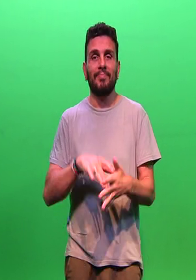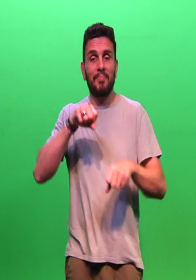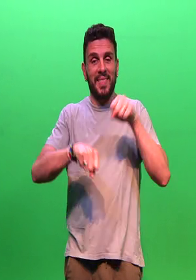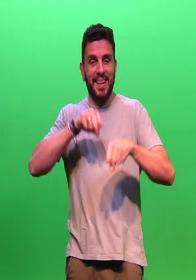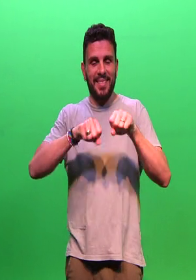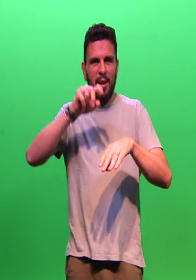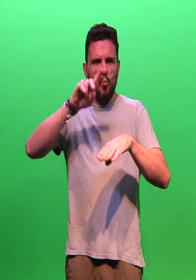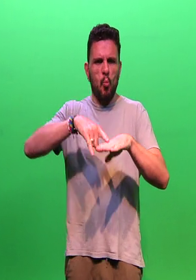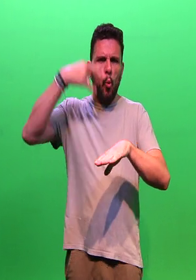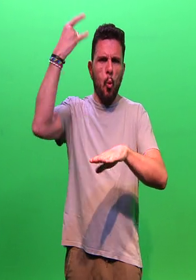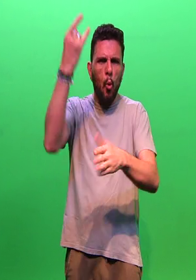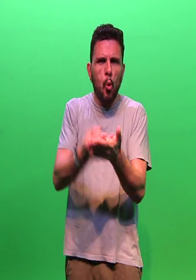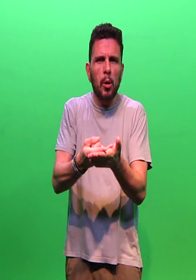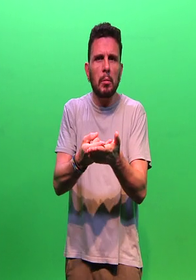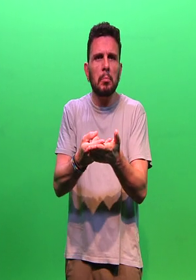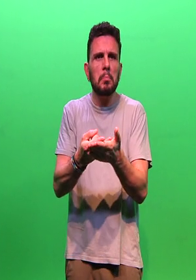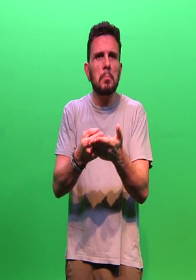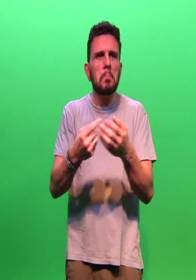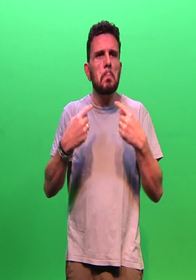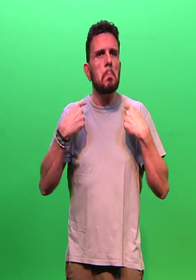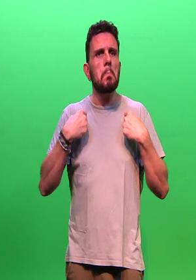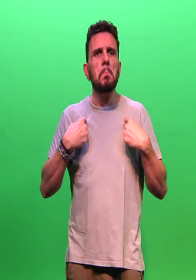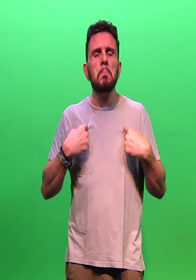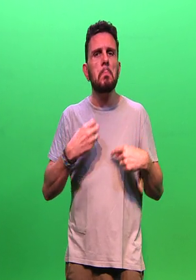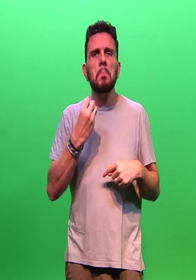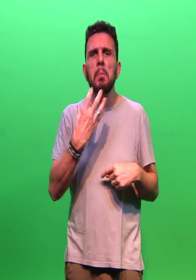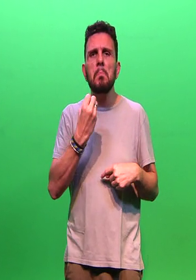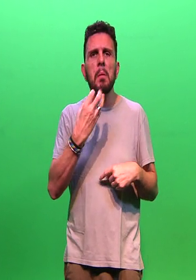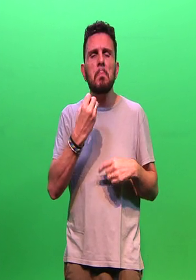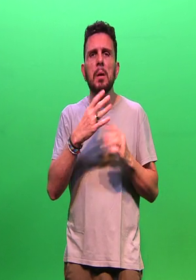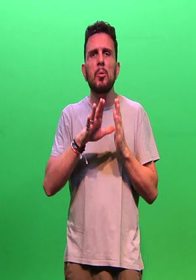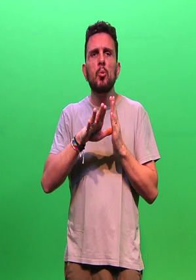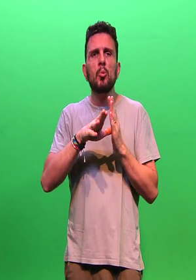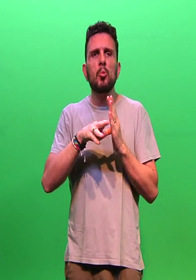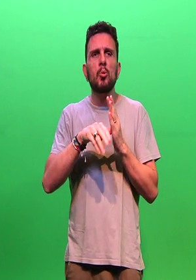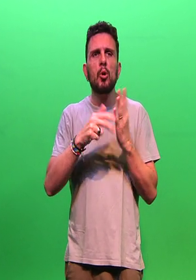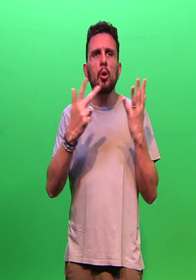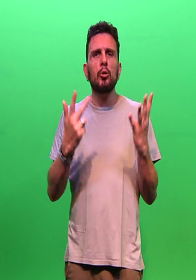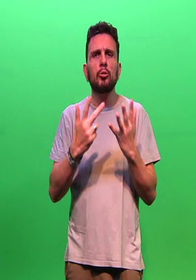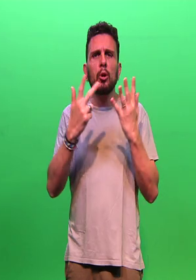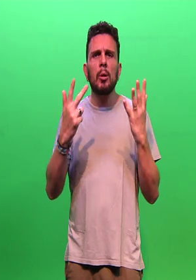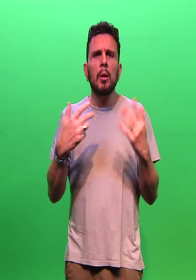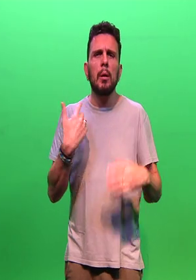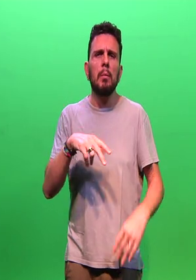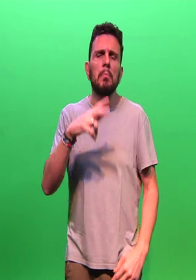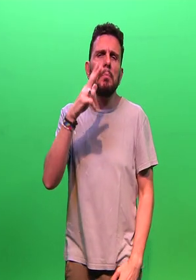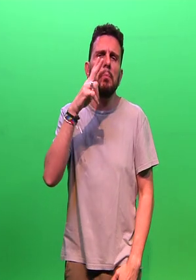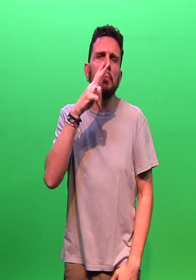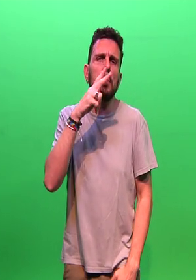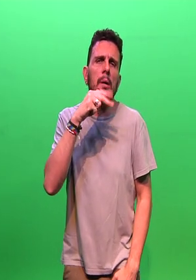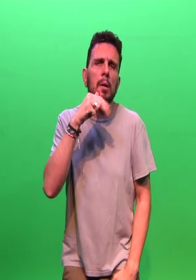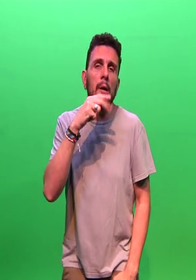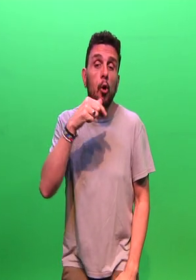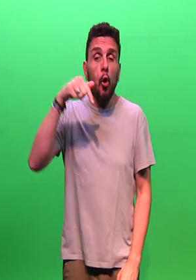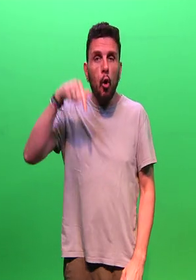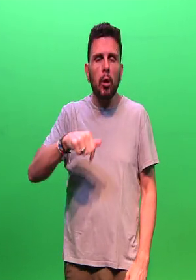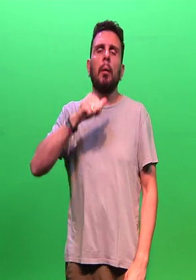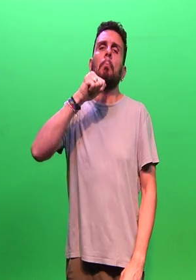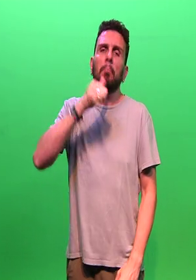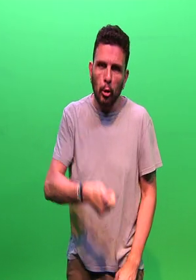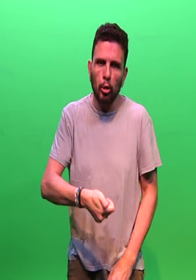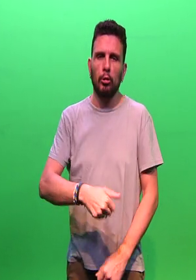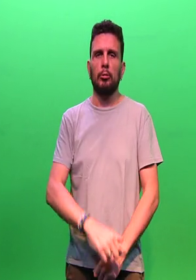Anava amb bicicleta i vaig caure, em sentia bé, però més tard, al cap de vuit hores, em va fer molt mal, i avui encara és pitjor.